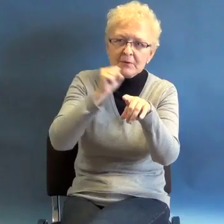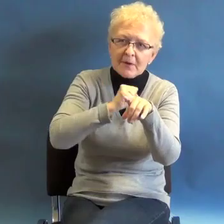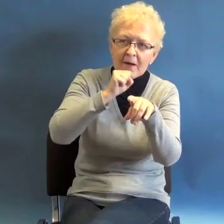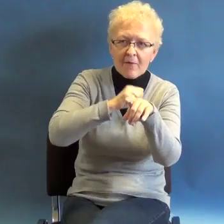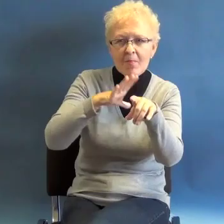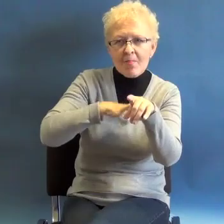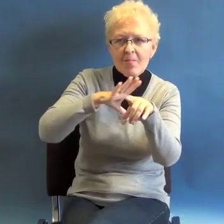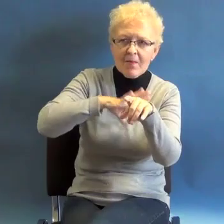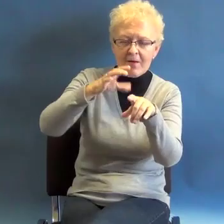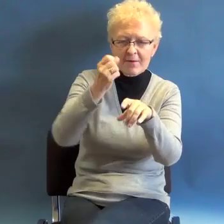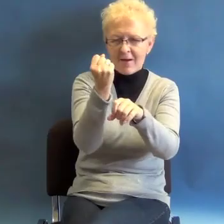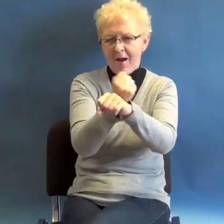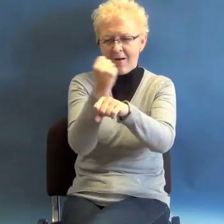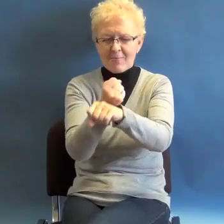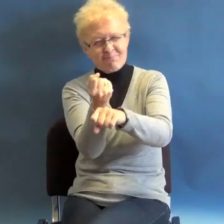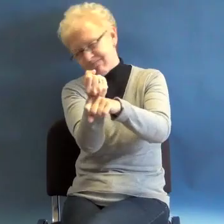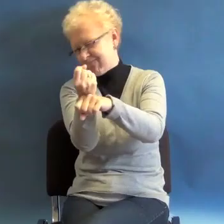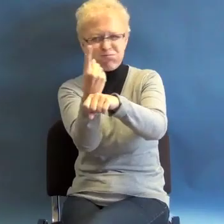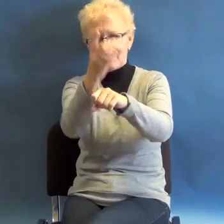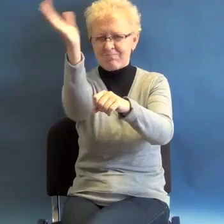Rzuca kamieniem i rozbija szybę.